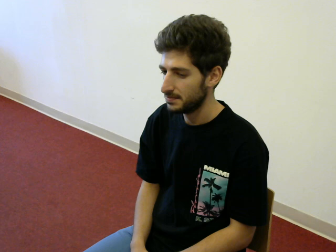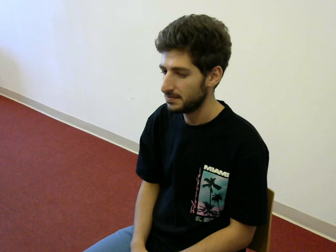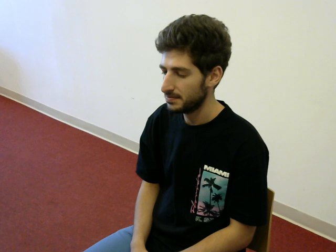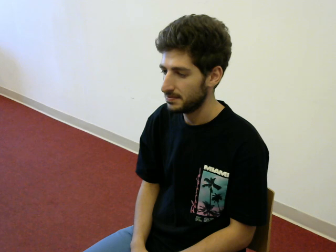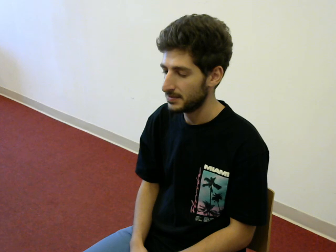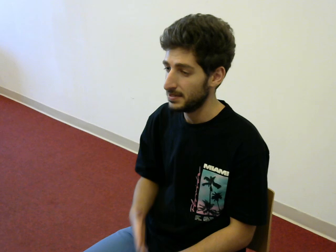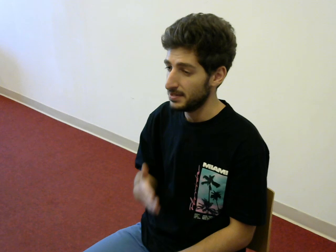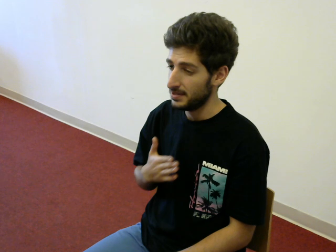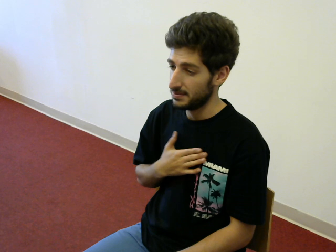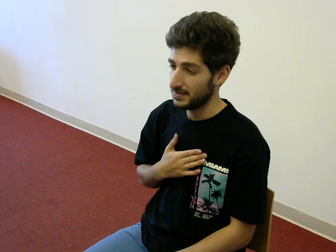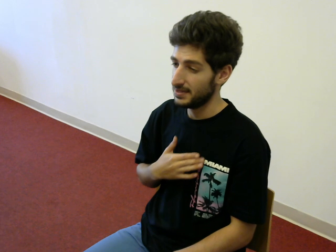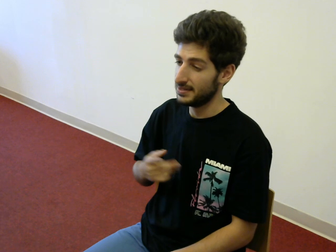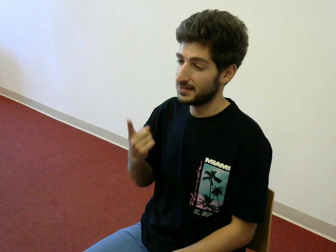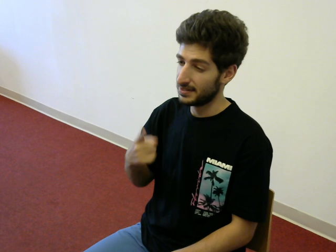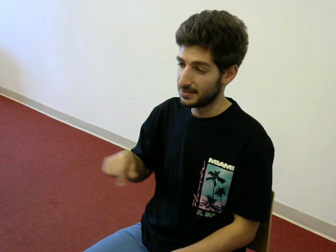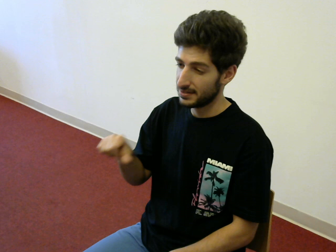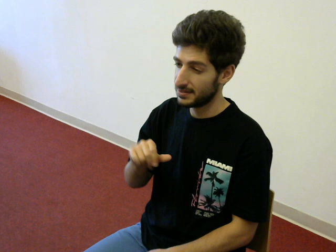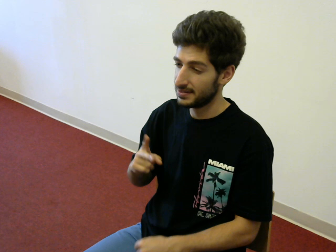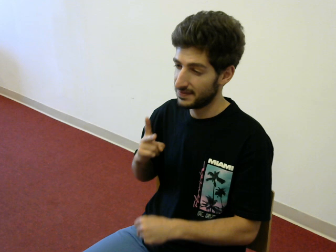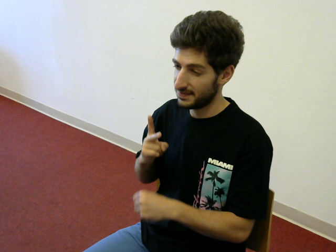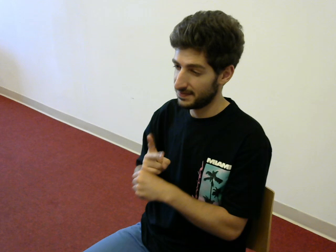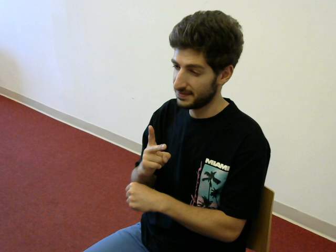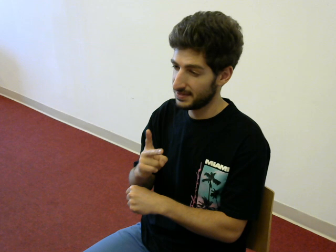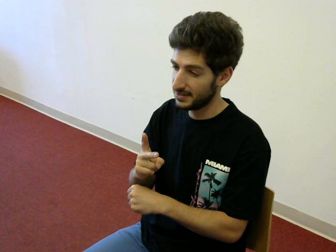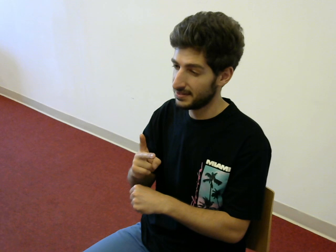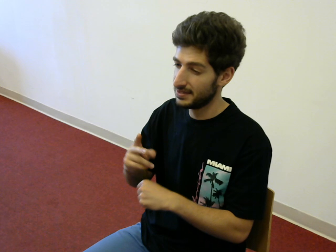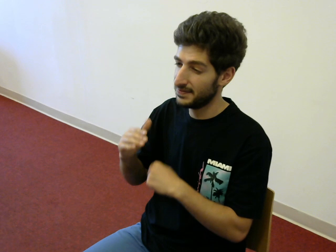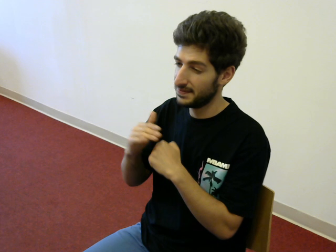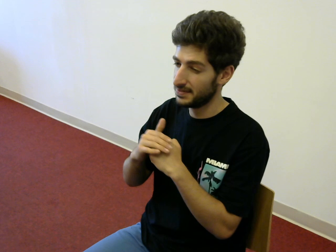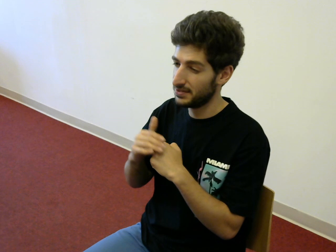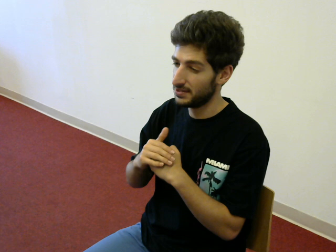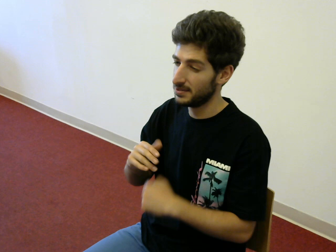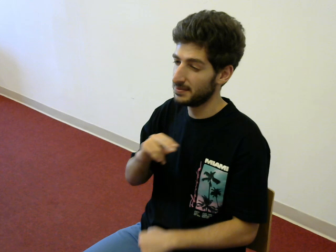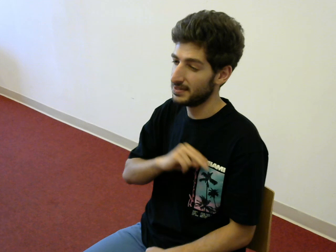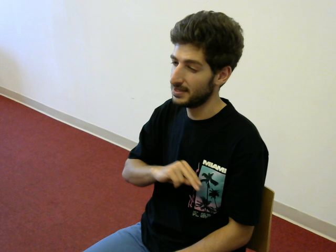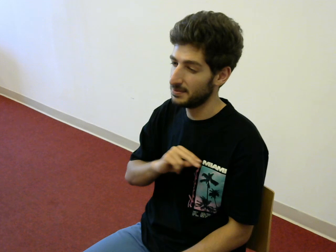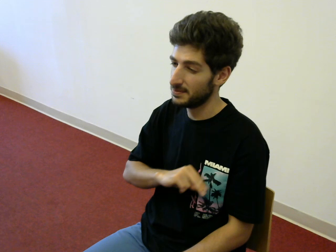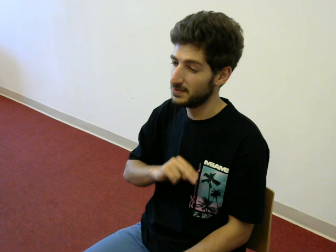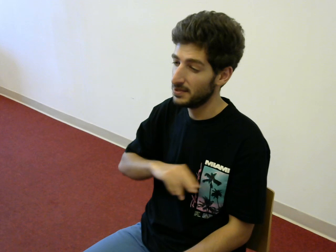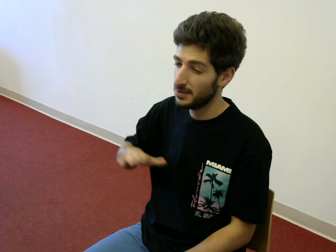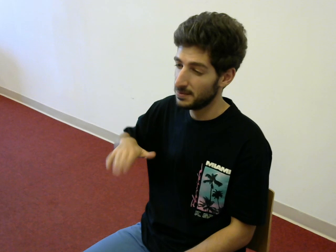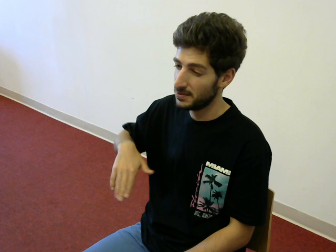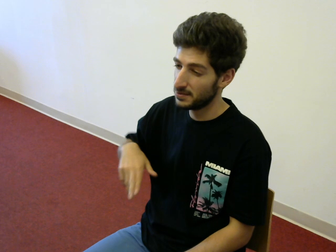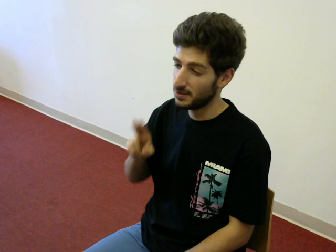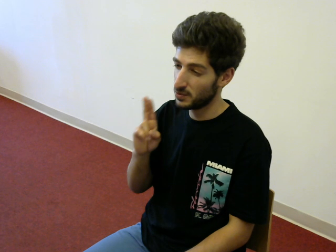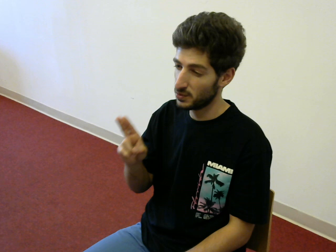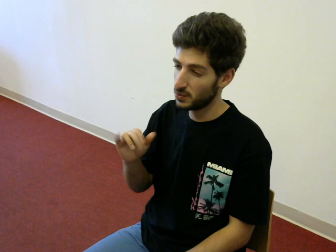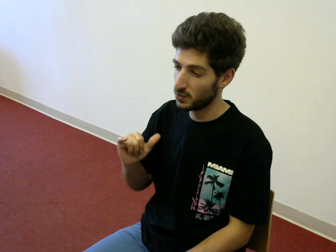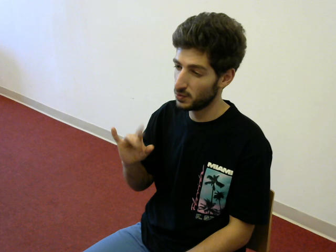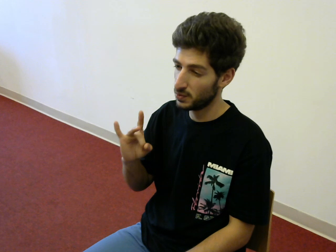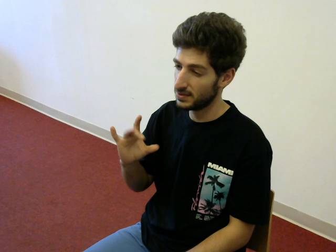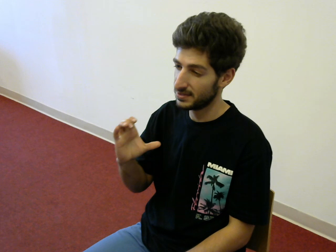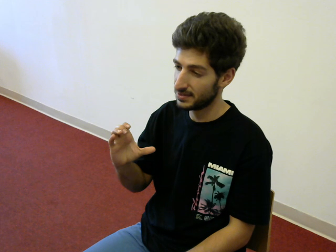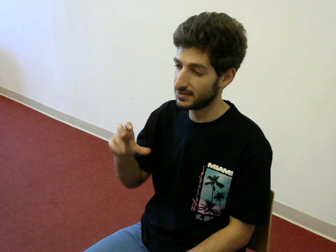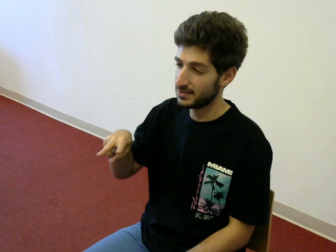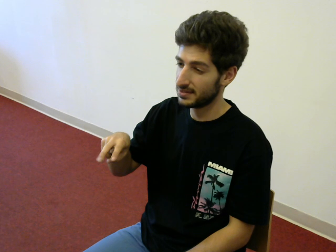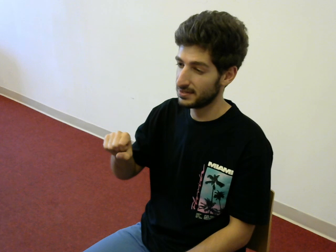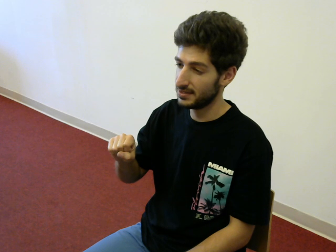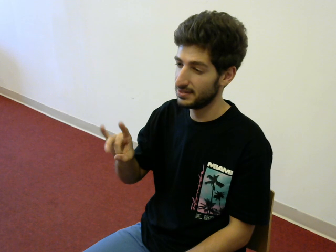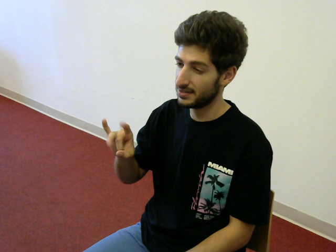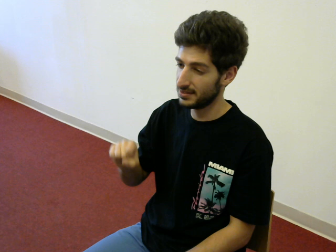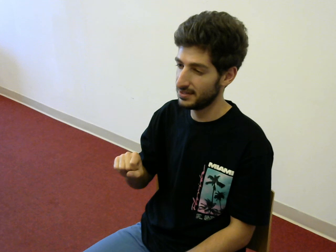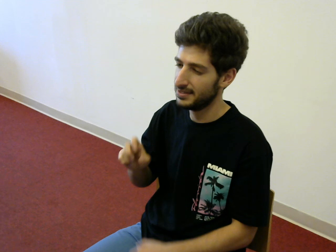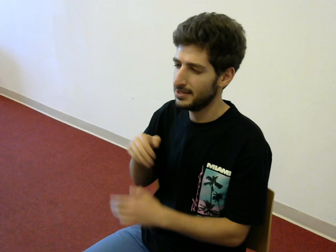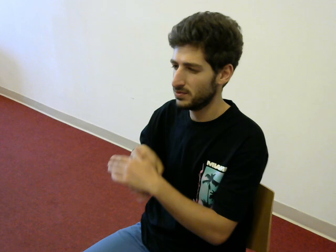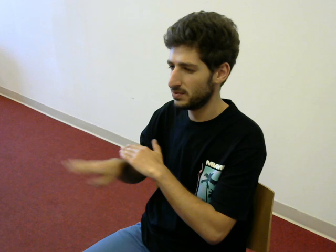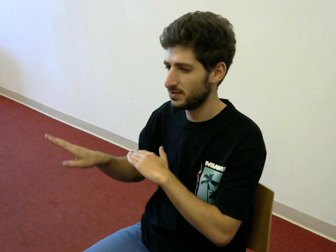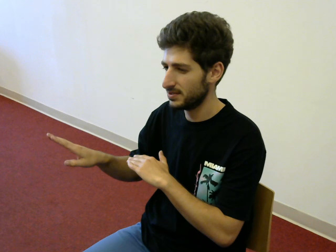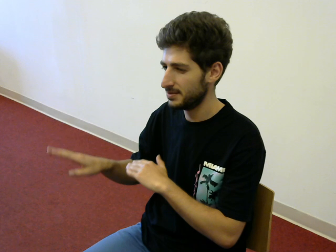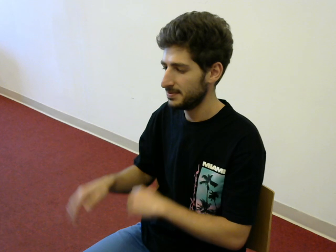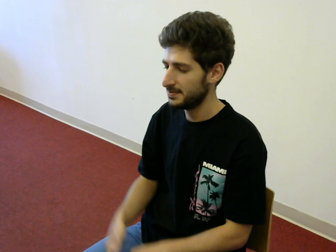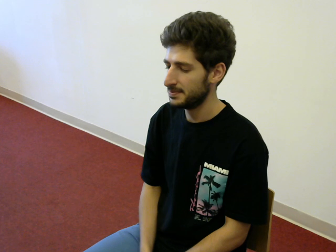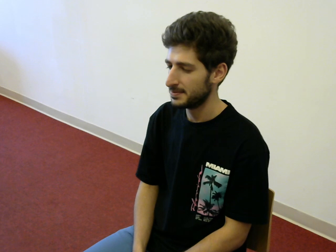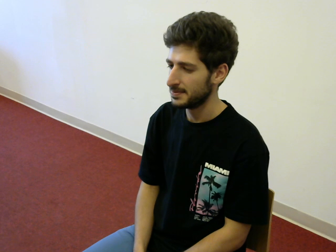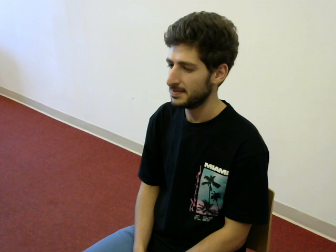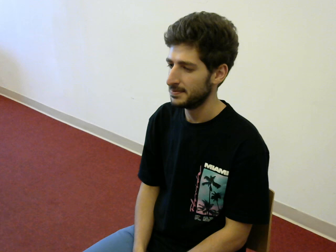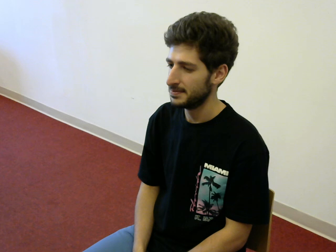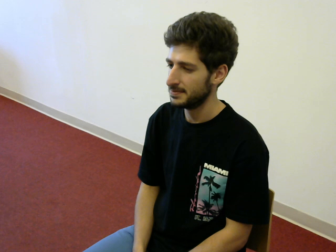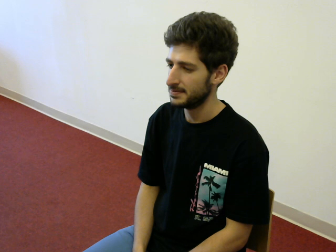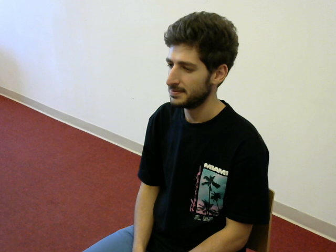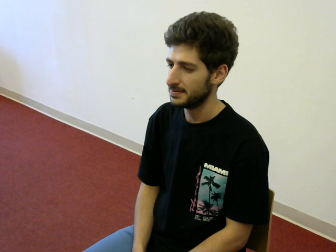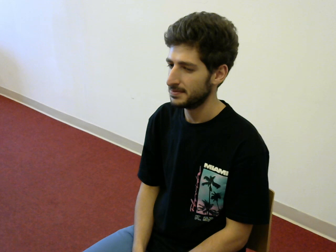Mən həftədə 2 dəfə axşam işdən sonra kursa gedirəm